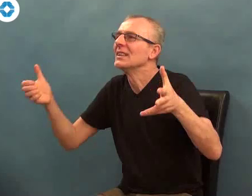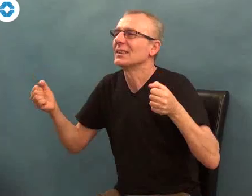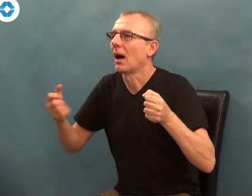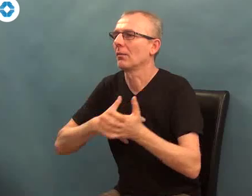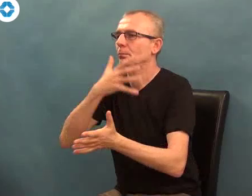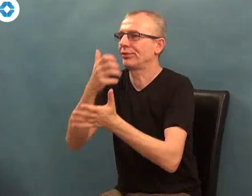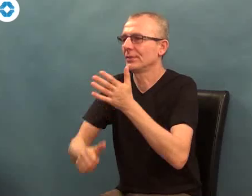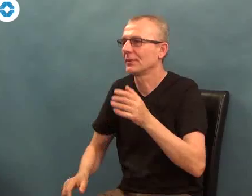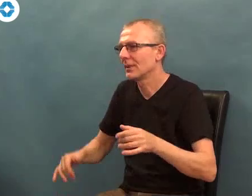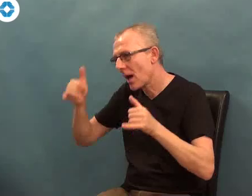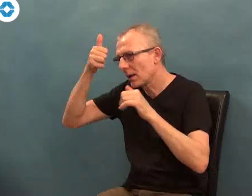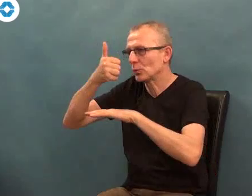Przestraszyli się, bo to stał jeleń.